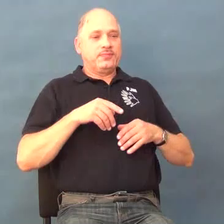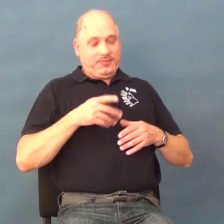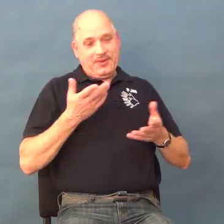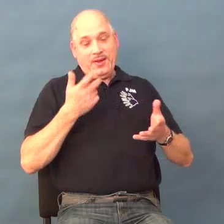Już widzimy.